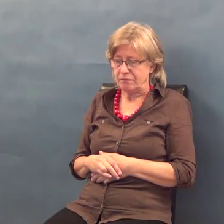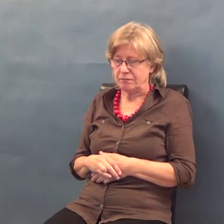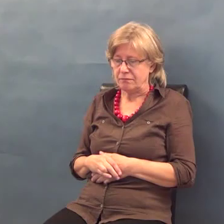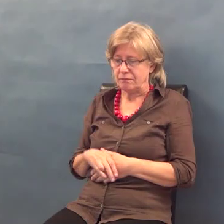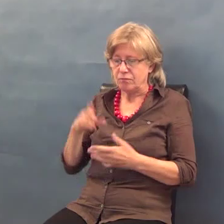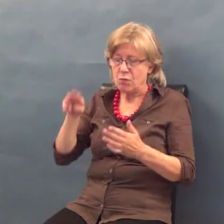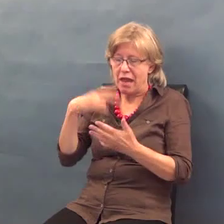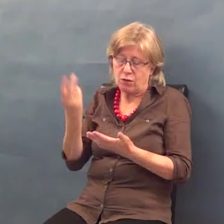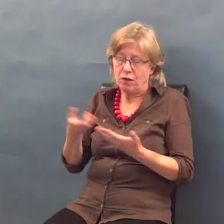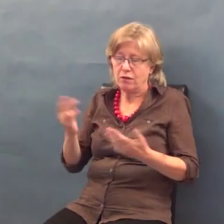Spada z wysoka.